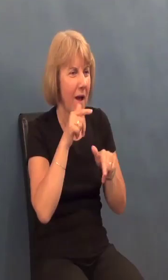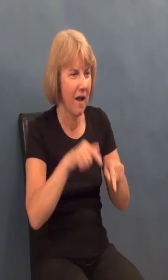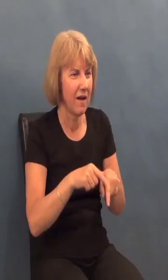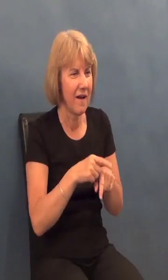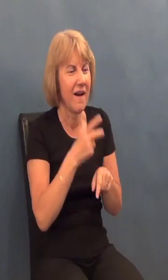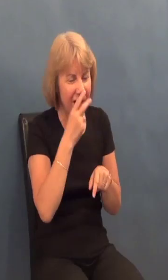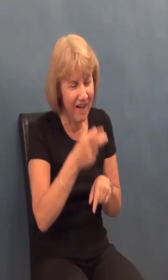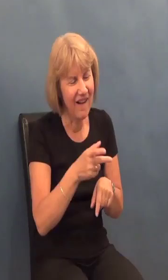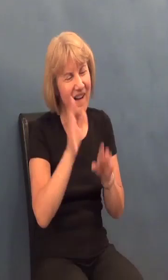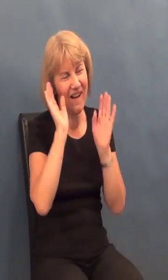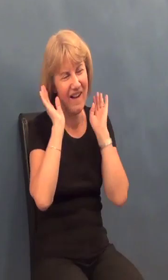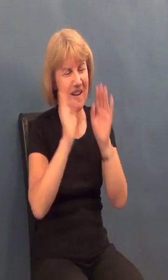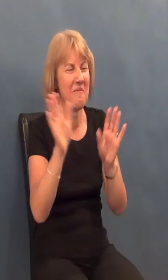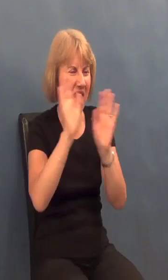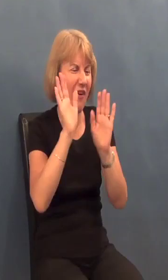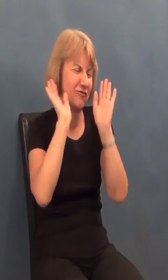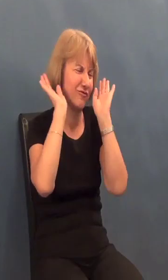Chłopiec to widzi, zostawiają je i żegnają je.